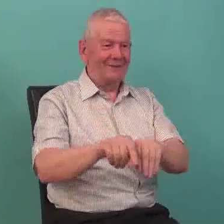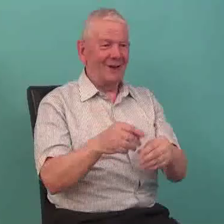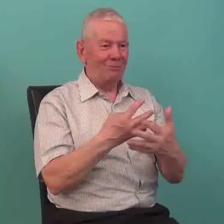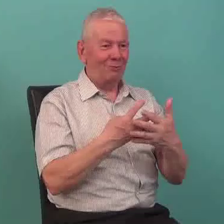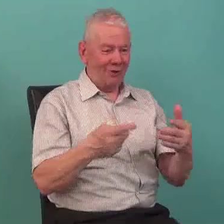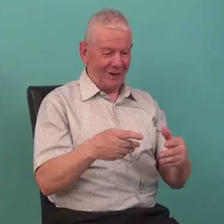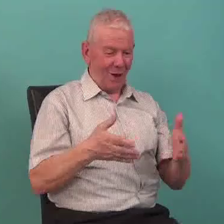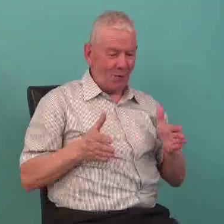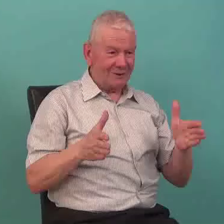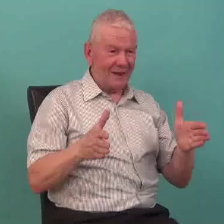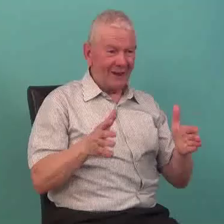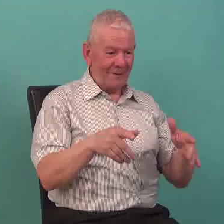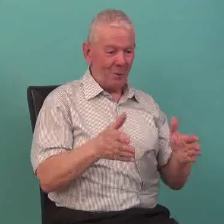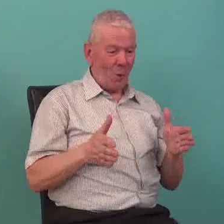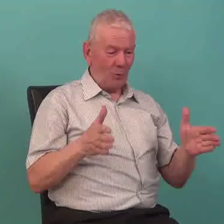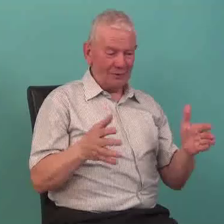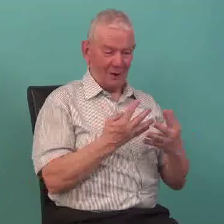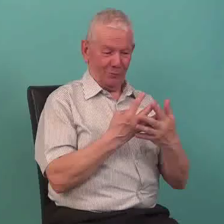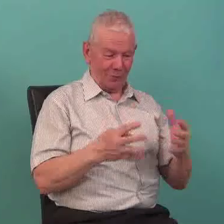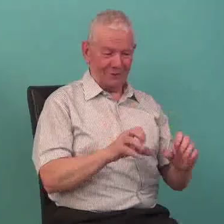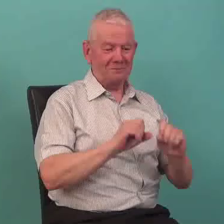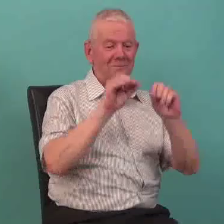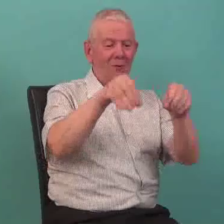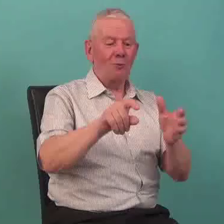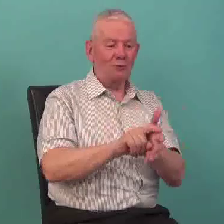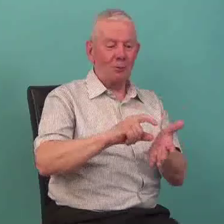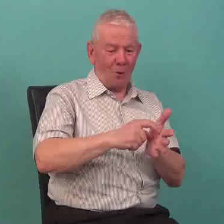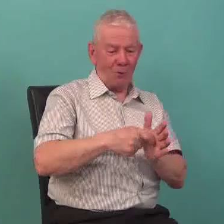Przeniósł płot z ulicy do pokoju.